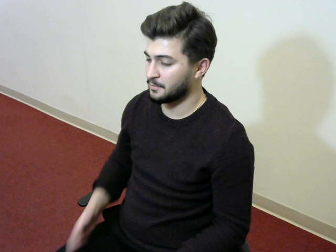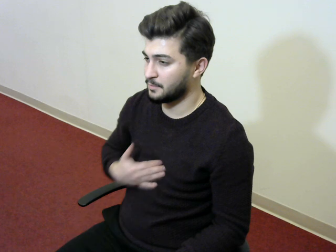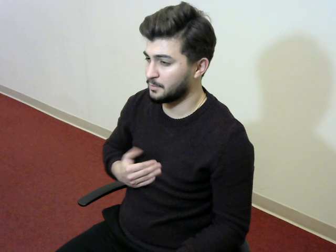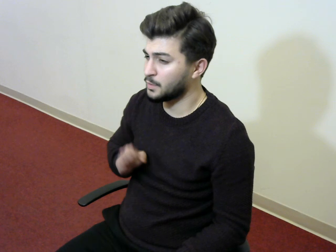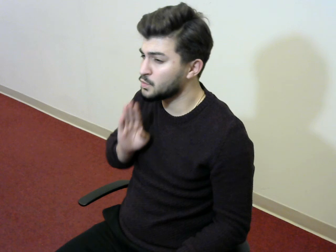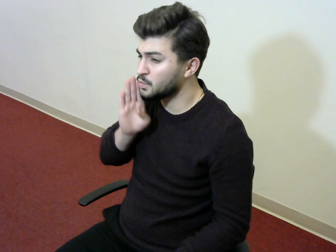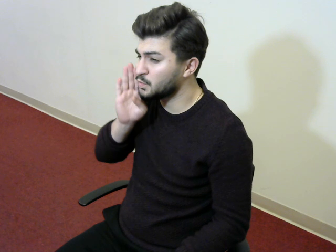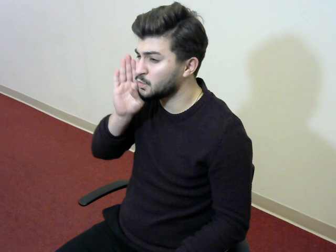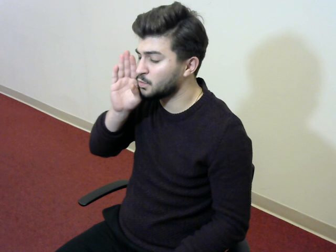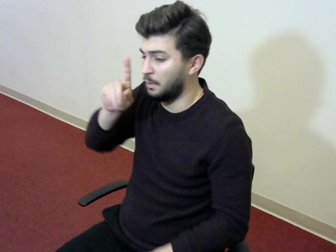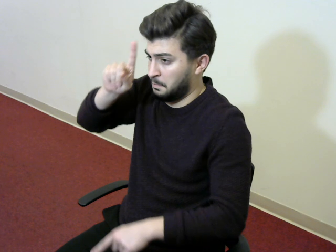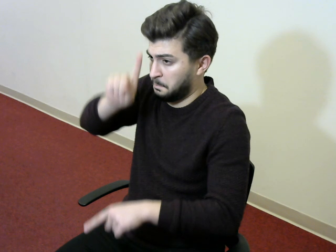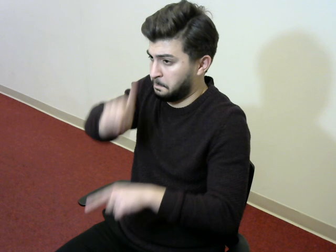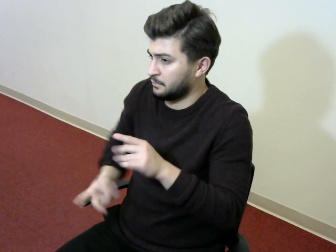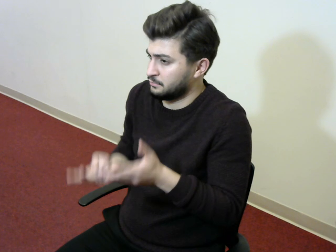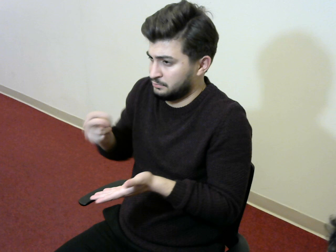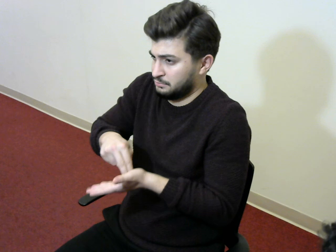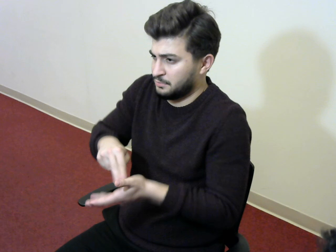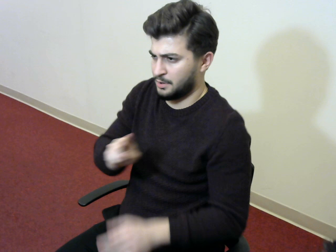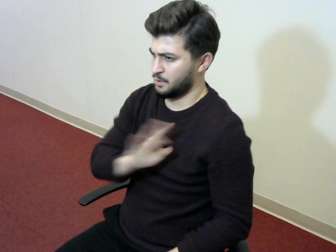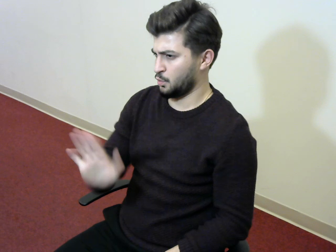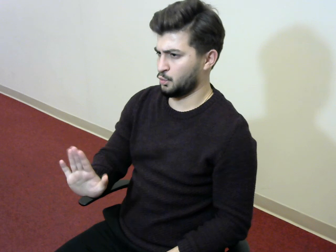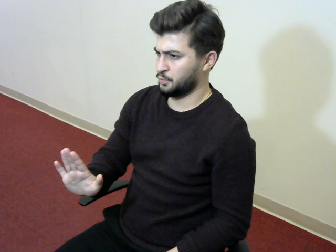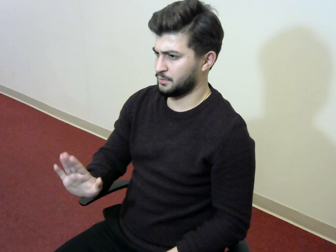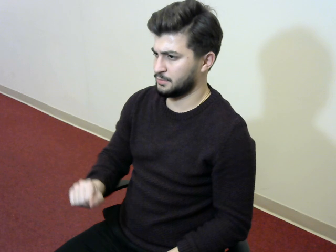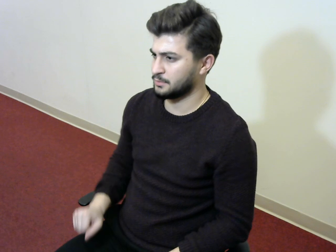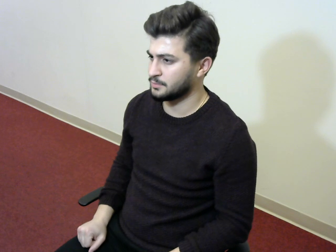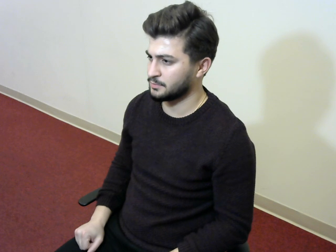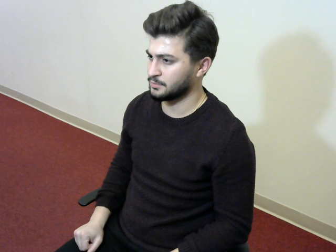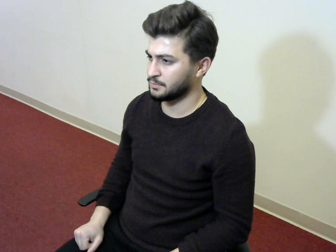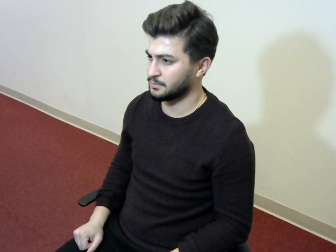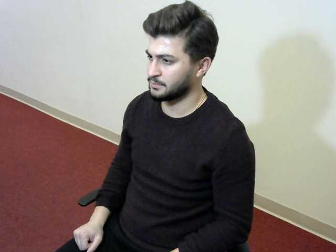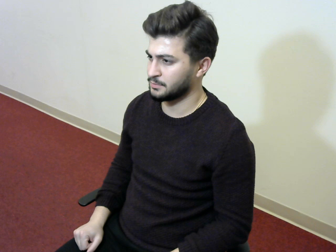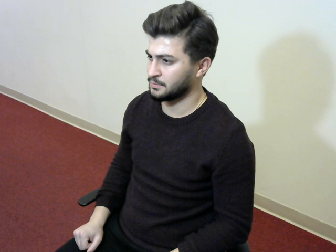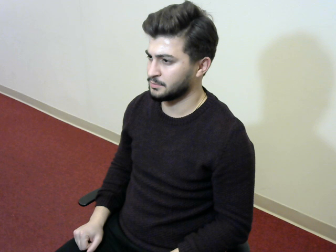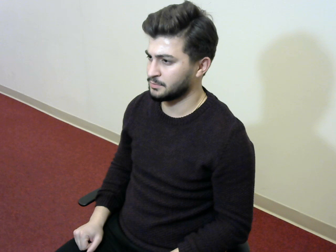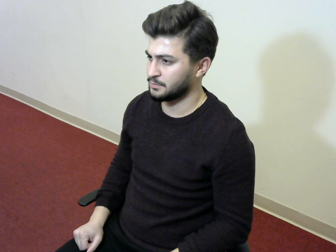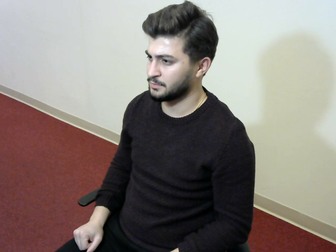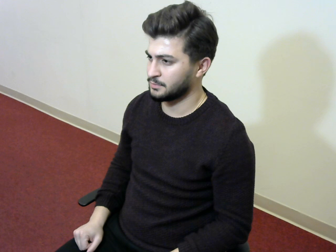Mən səhərlər tez durmağı sevmirəm